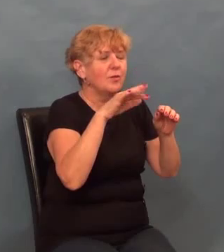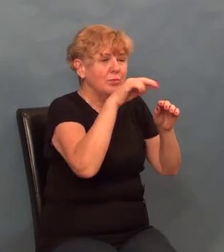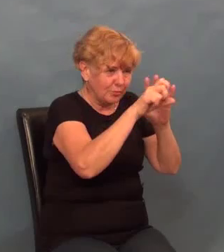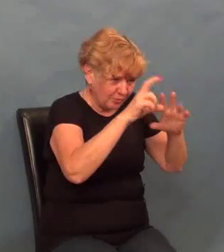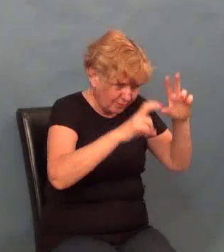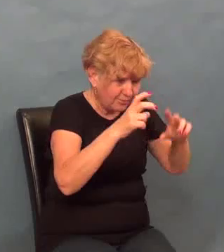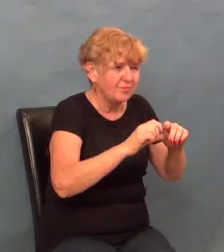Poszli do hotelu.